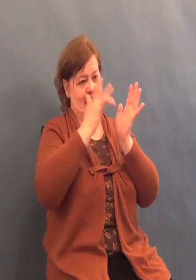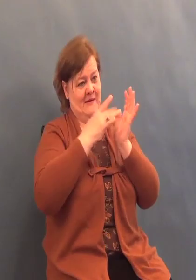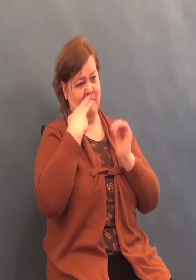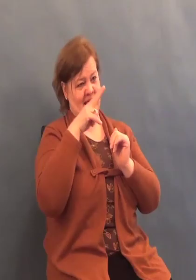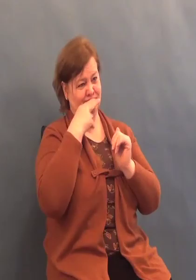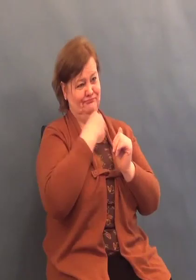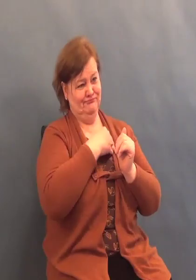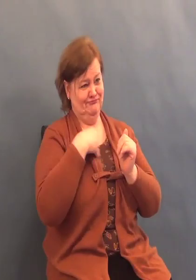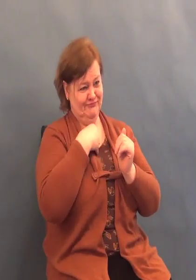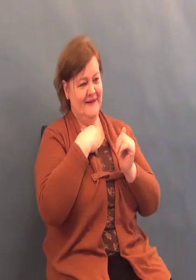Okazuje się, że to od papierosa.